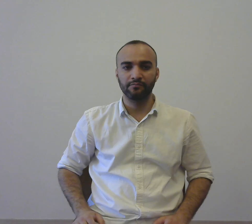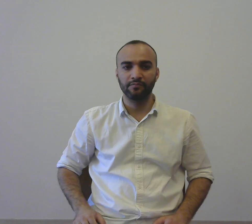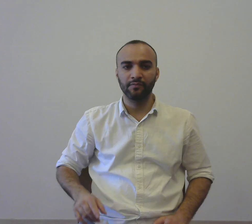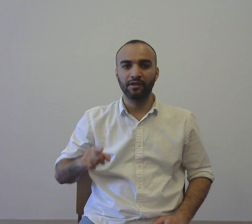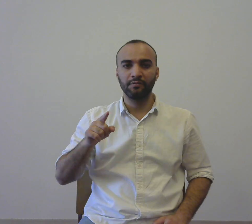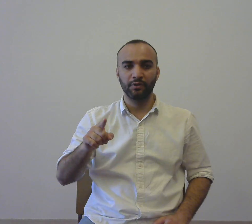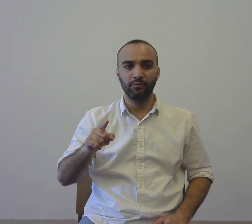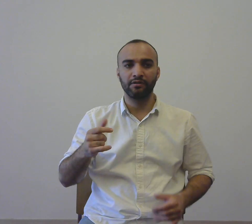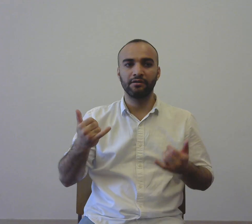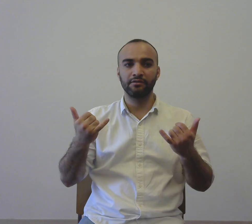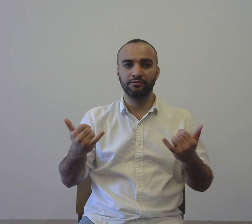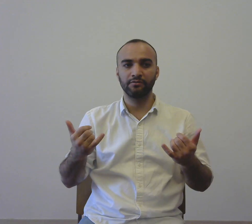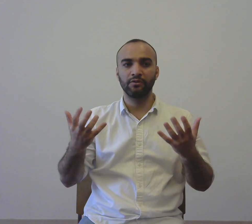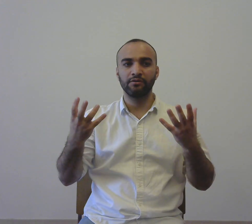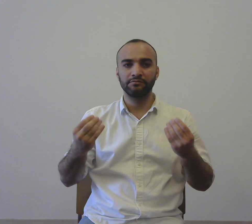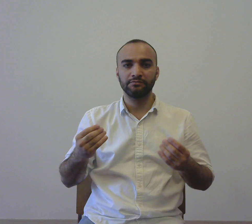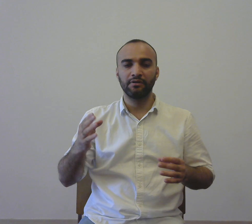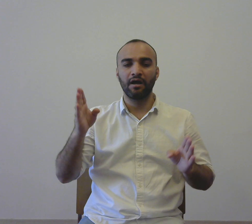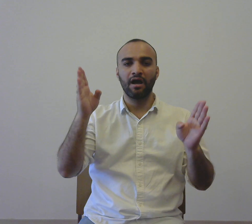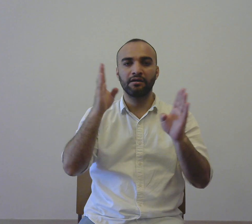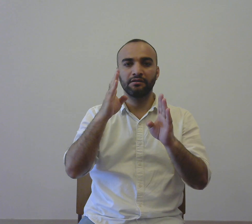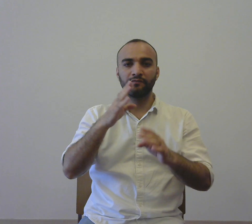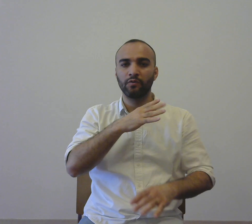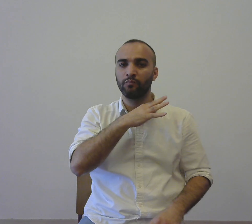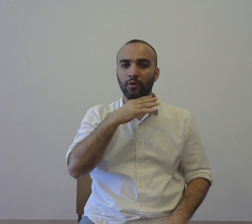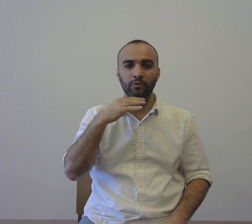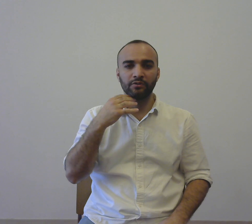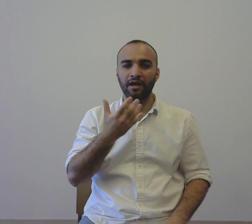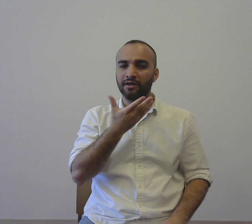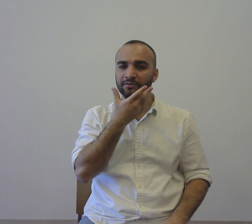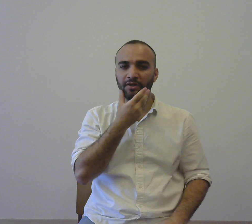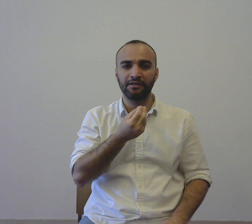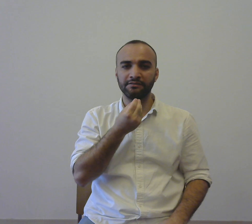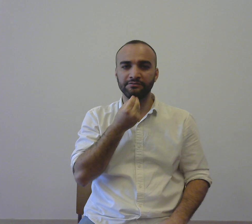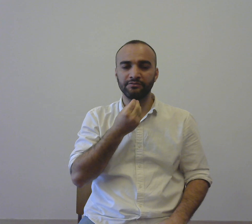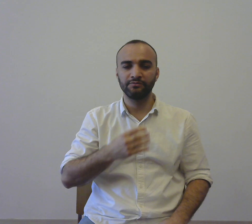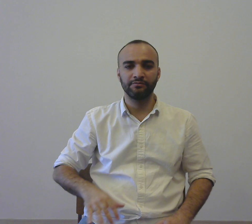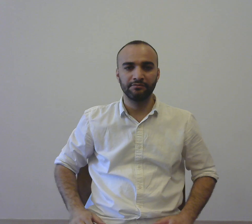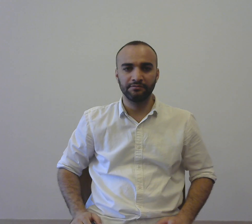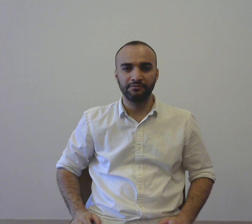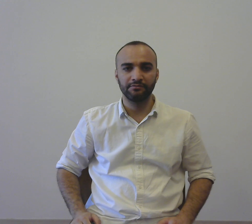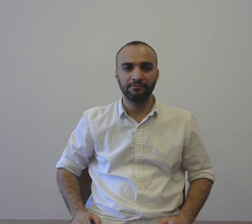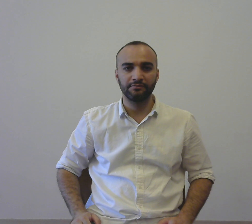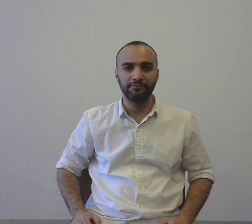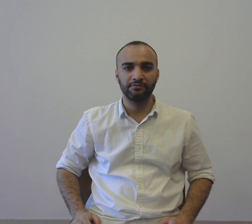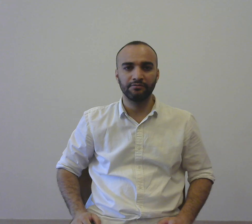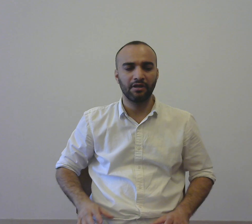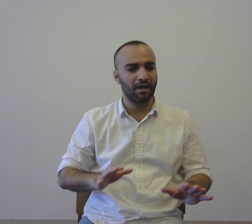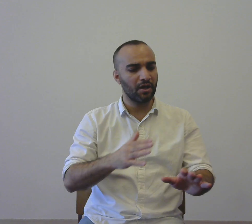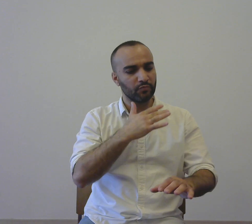Bu gün hava çox gözəldir